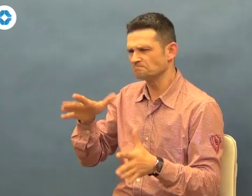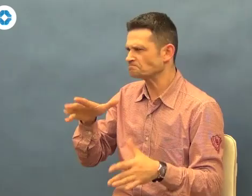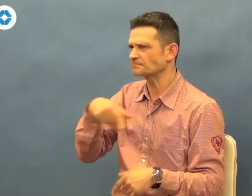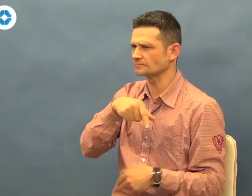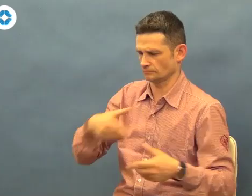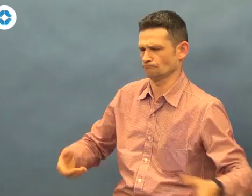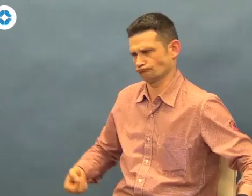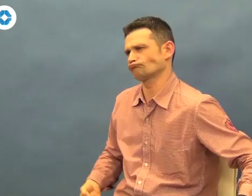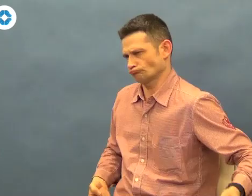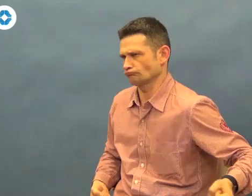Prowadził ją na sznurku.